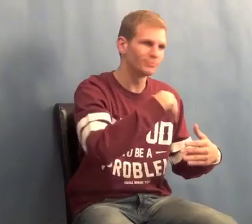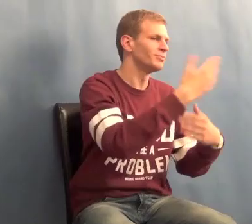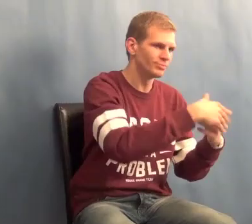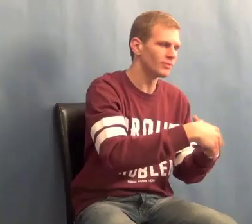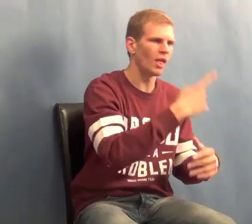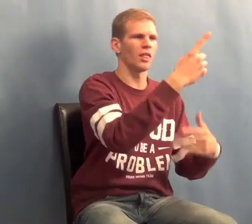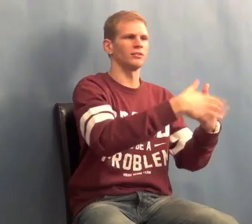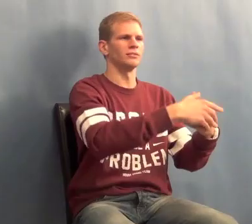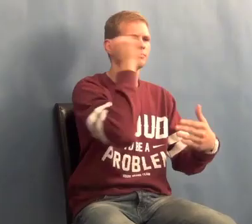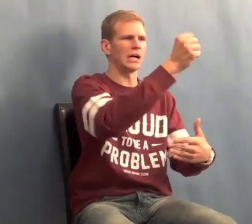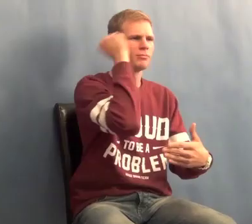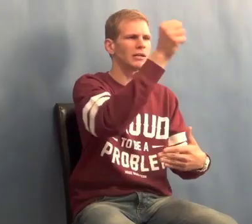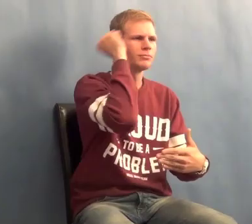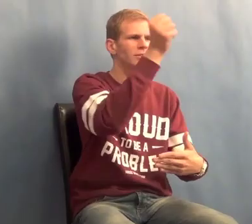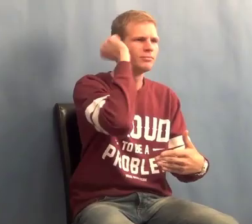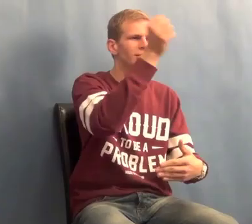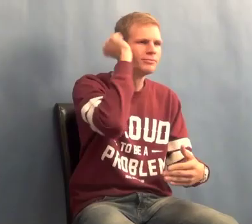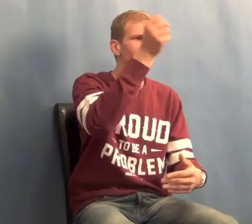W jedne drzwi długo stukali i nic.